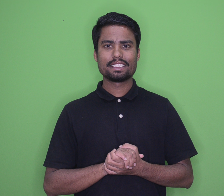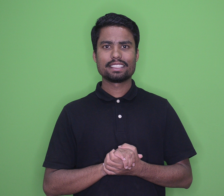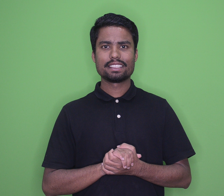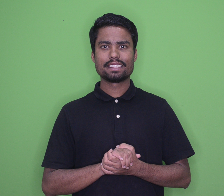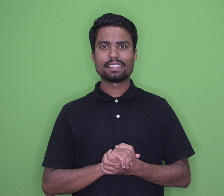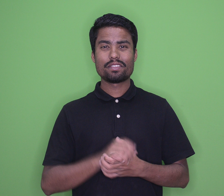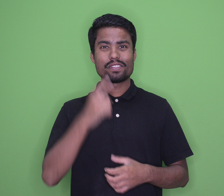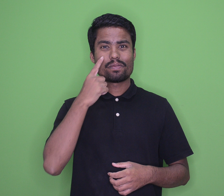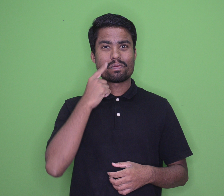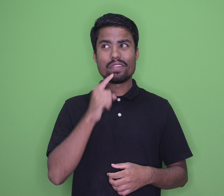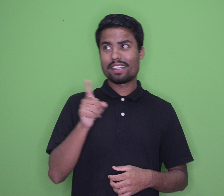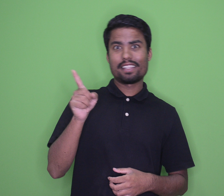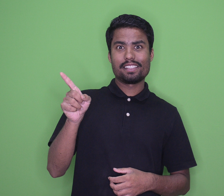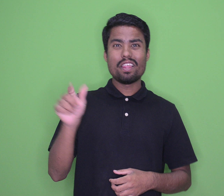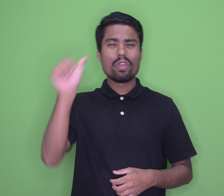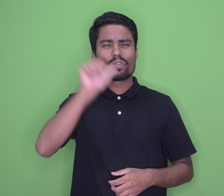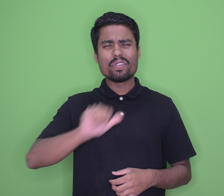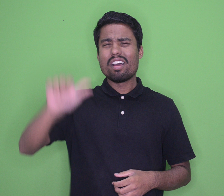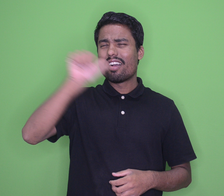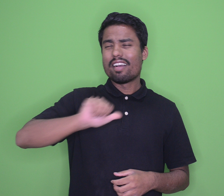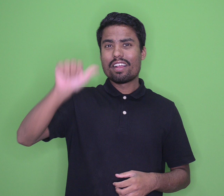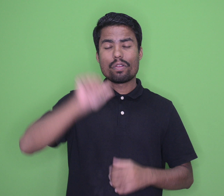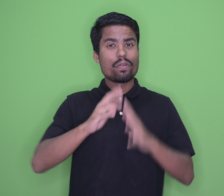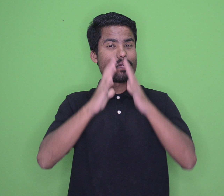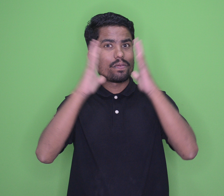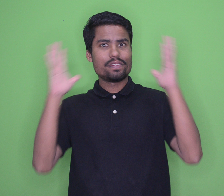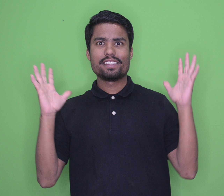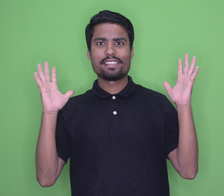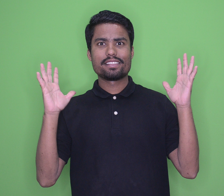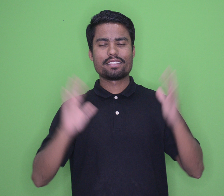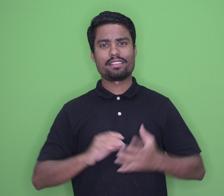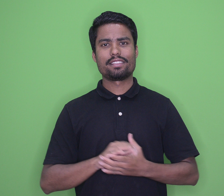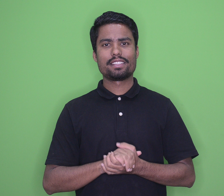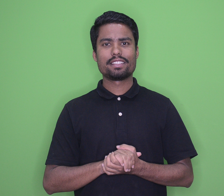he drinks too much